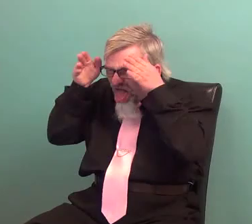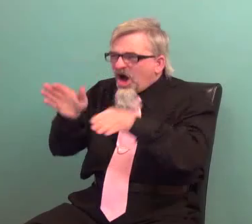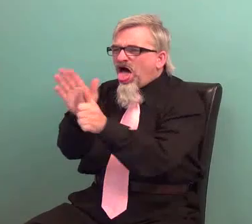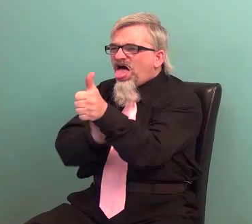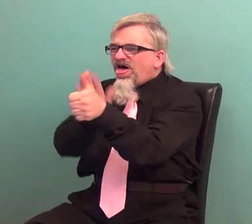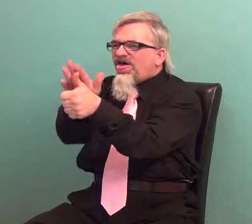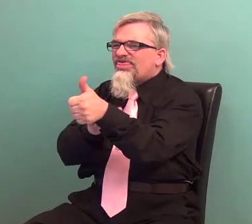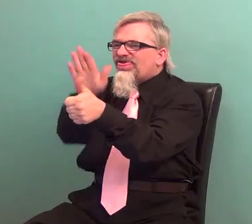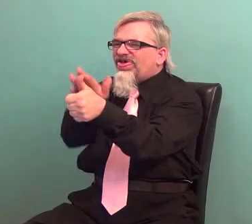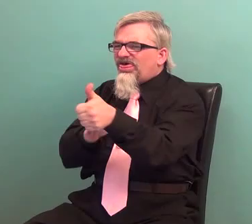Głaskają mnie.